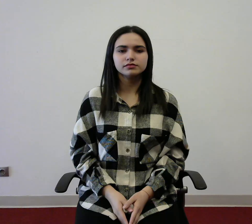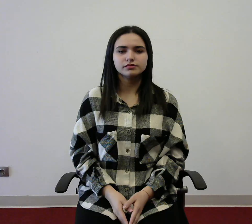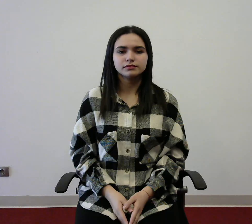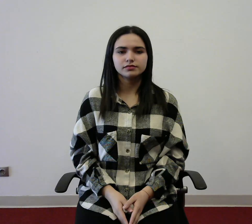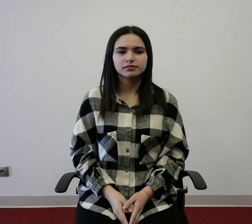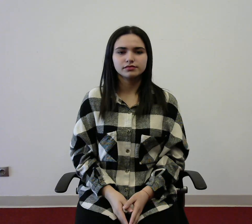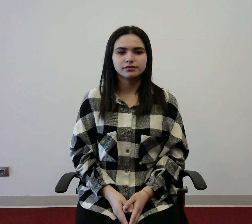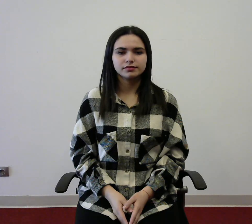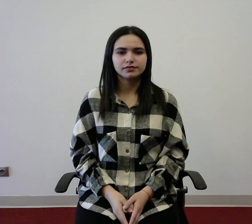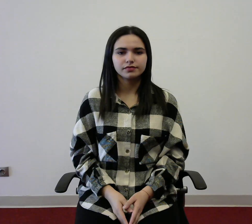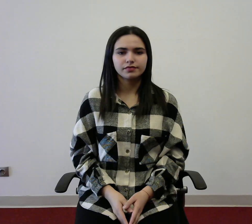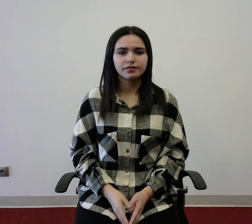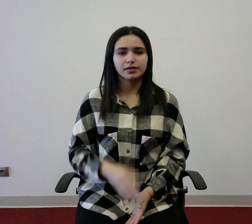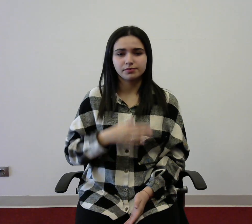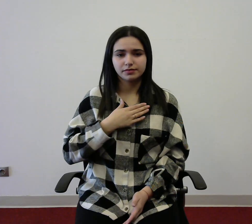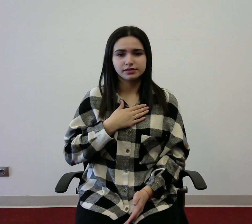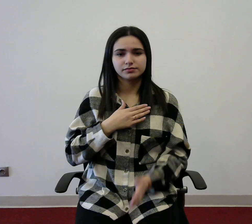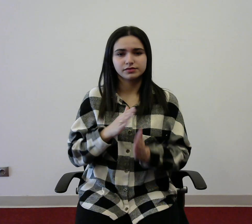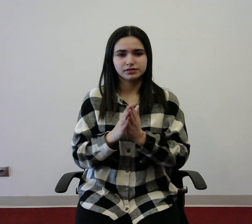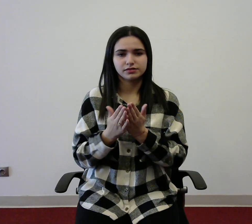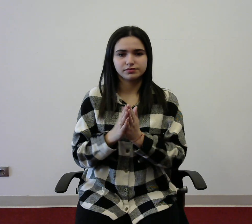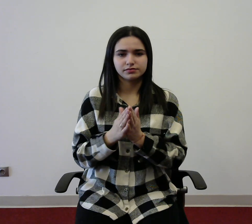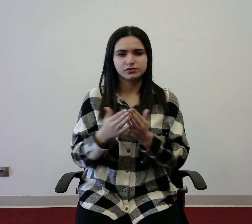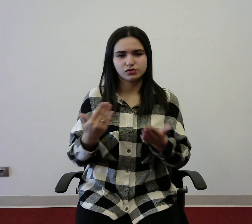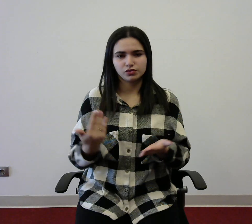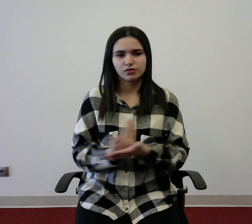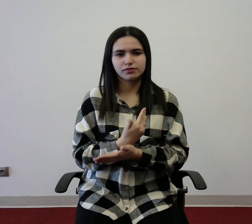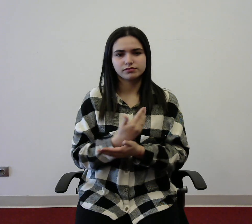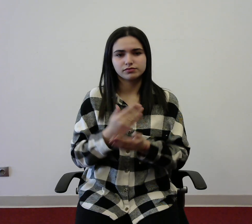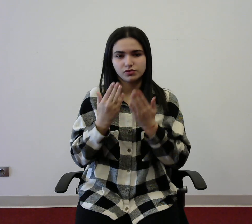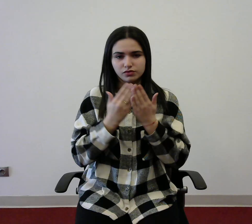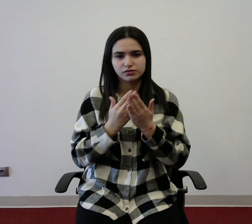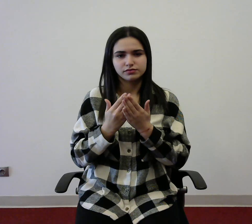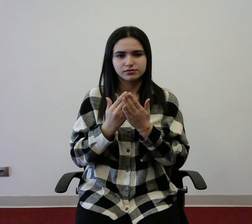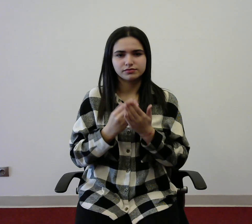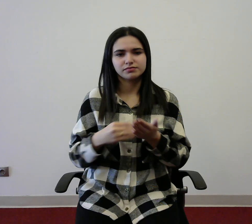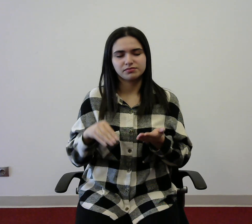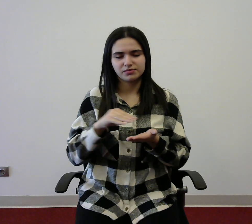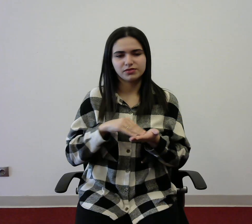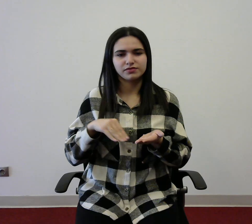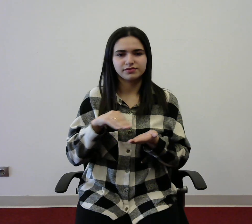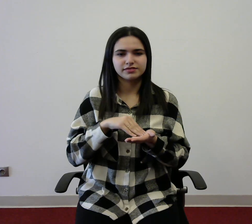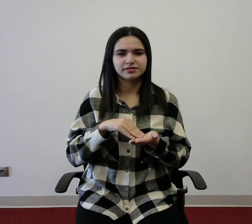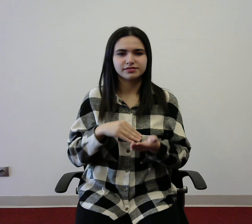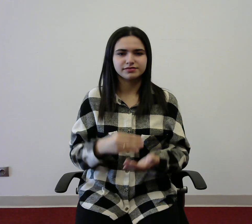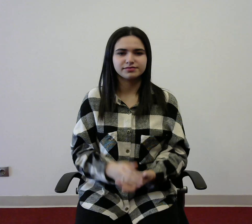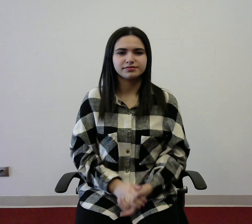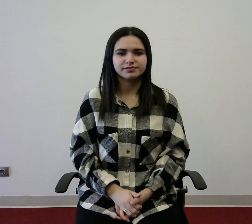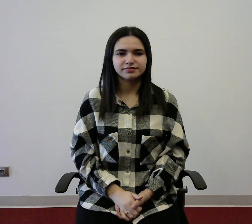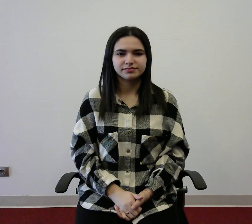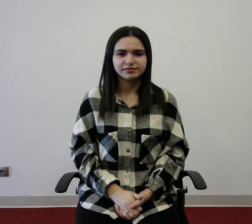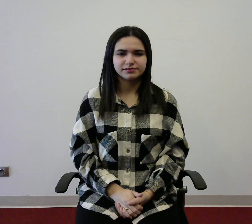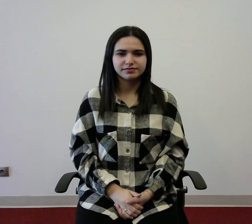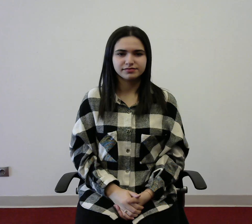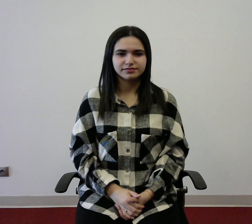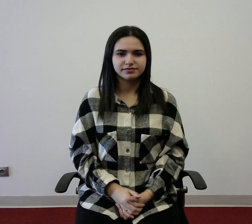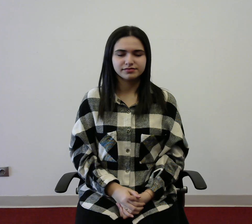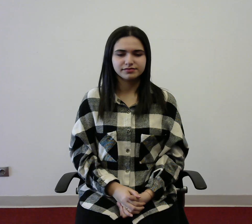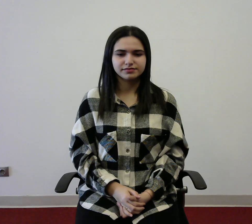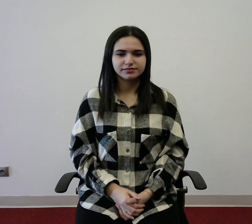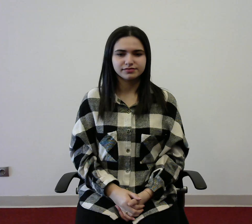Mən kitabı yenidən oxuyub, təkrarlamalıyam